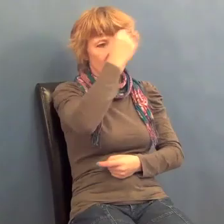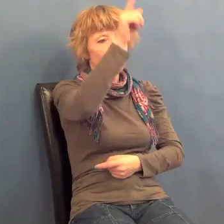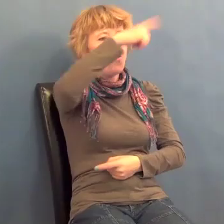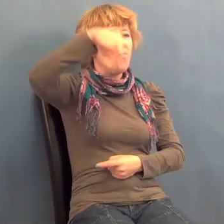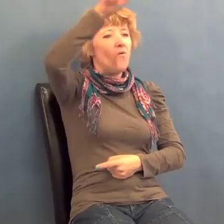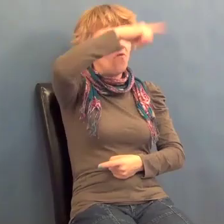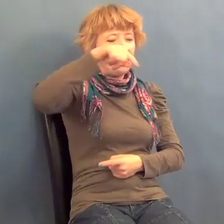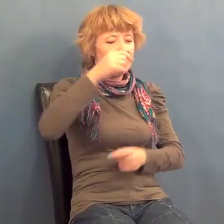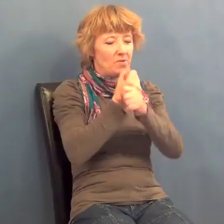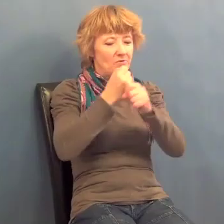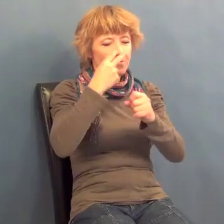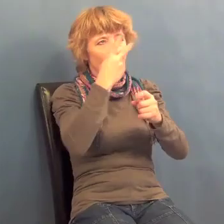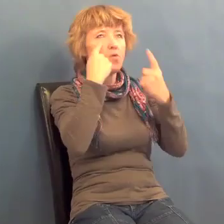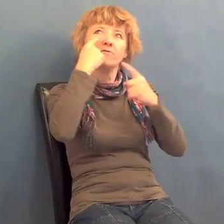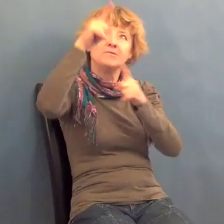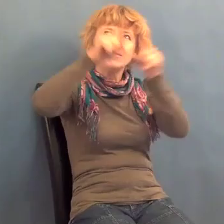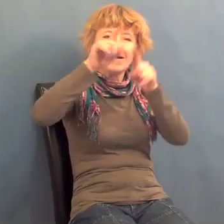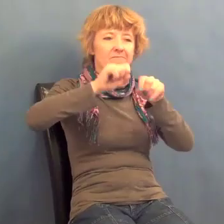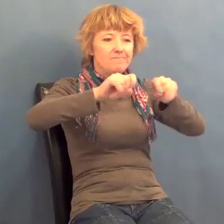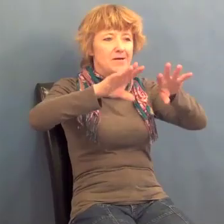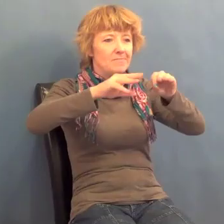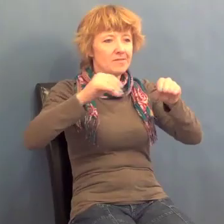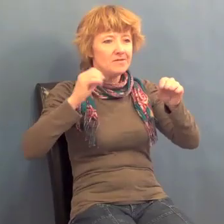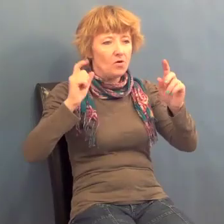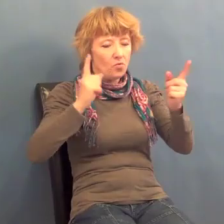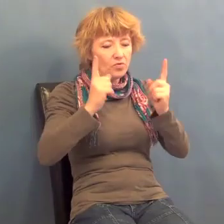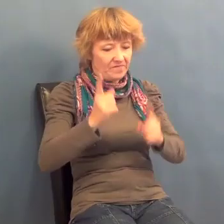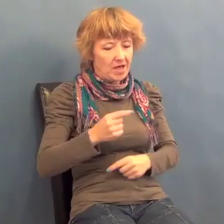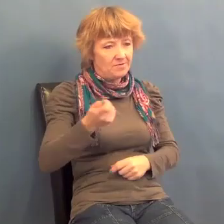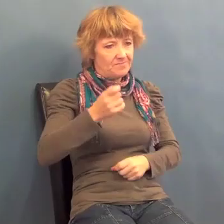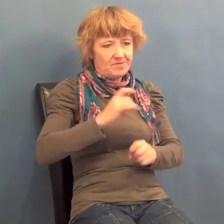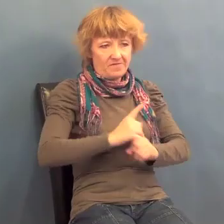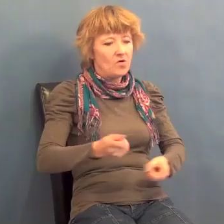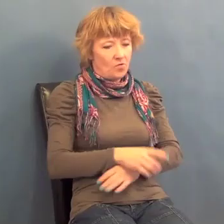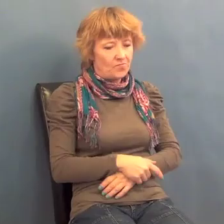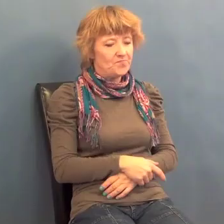Trzeba uważać na pomarańczowe światełka w samochodzie.